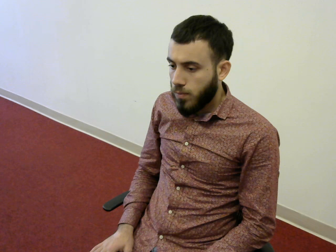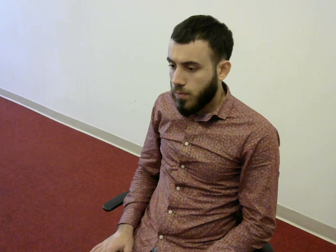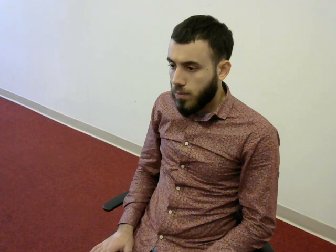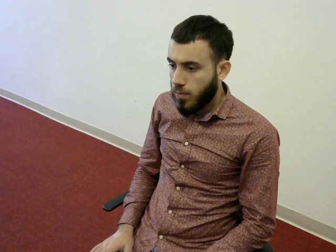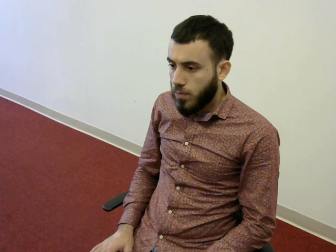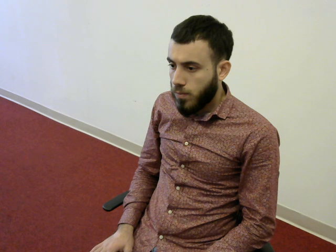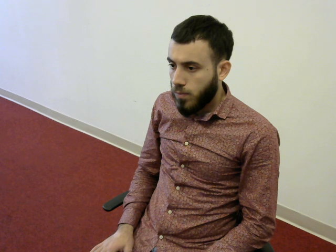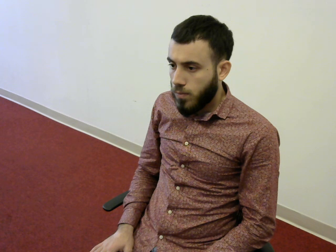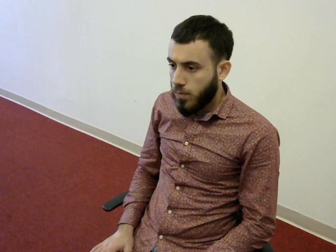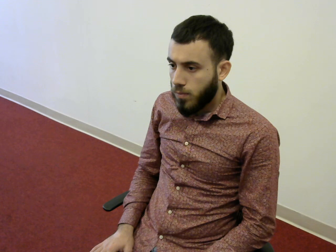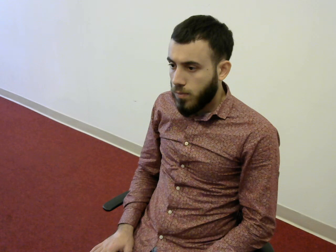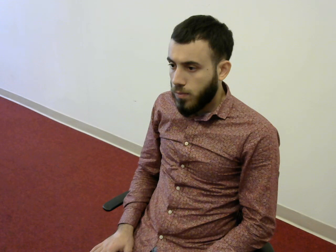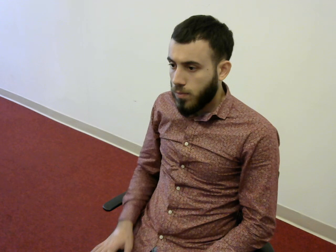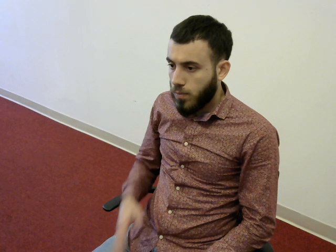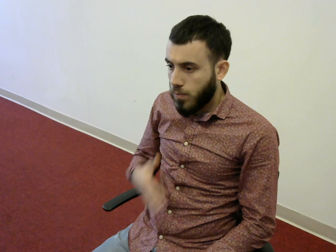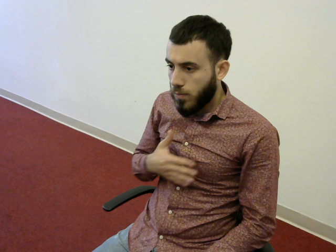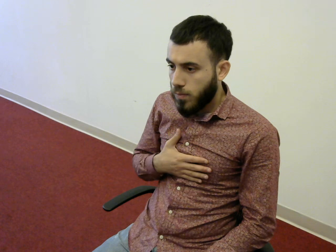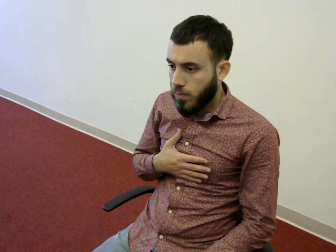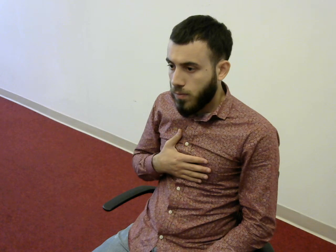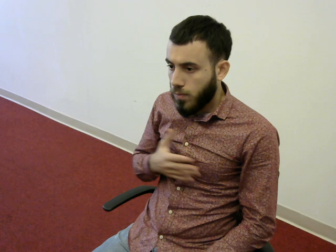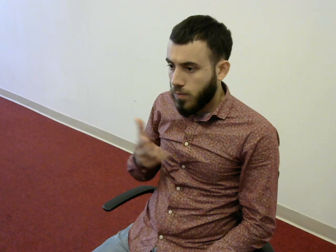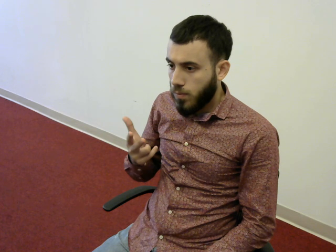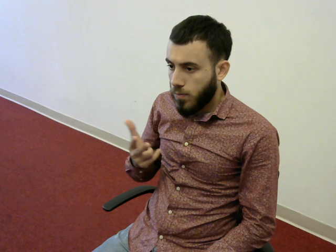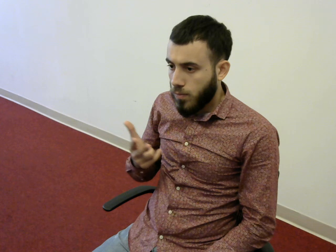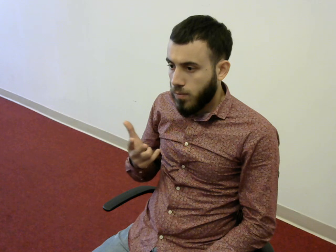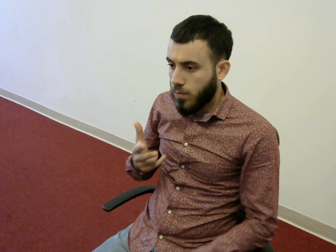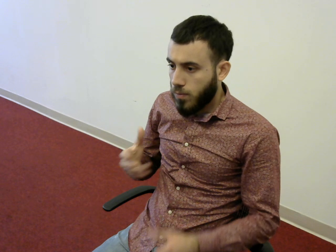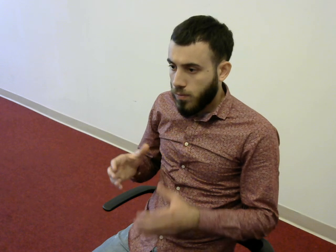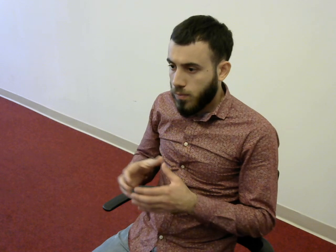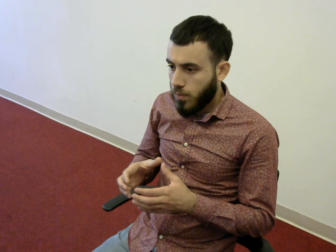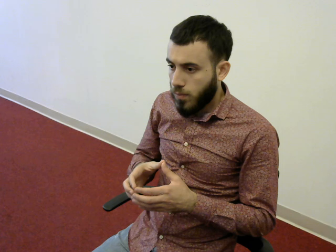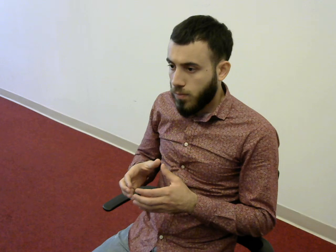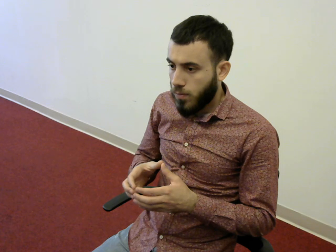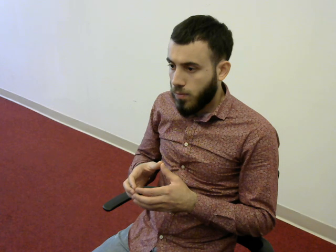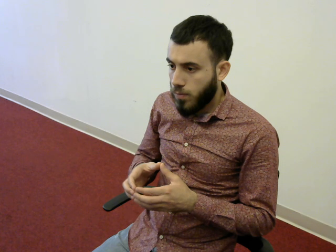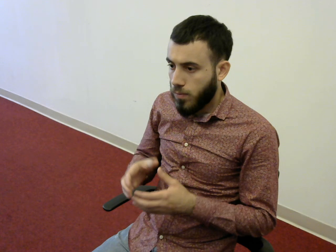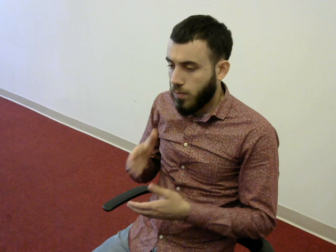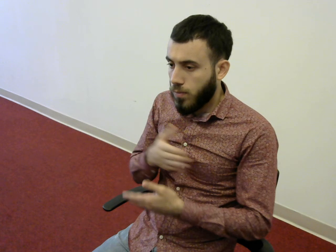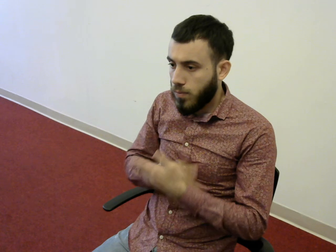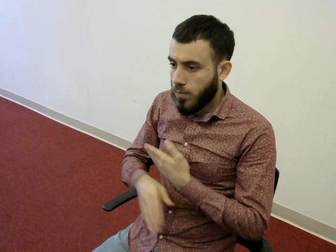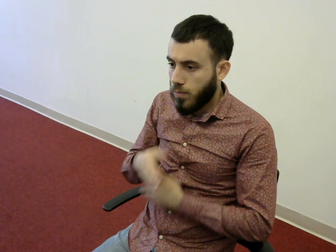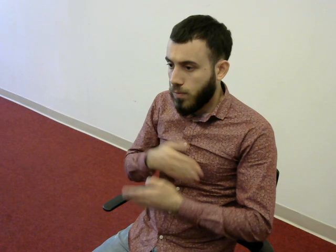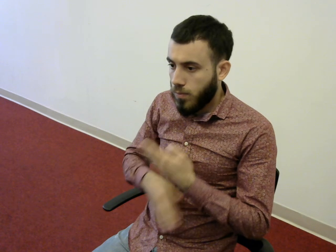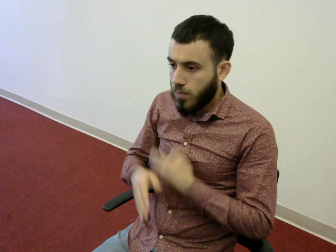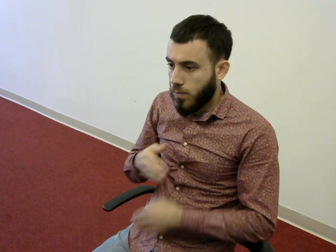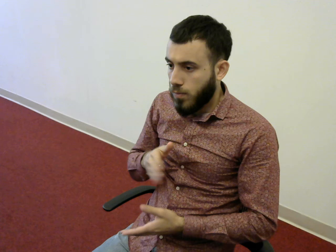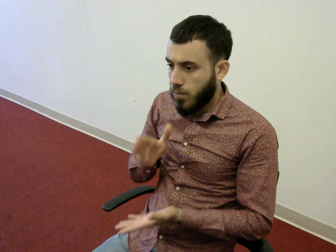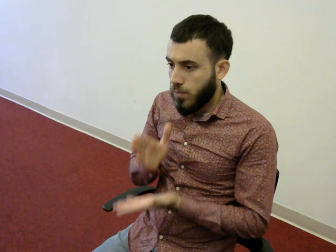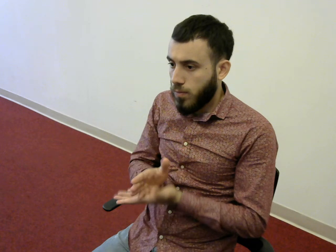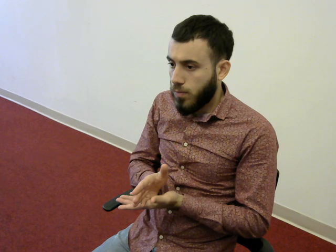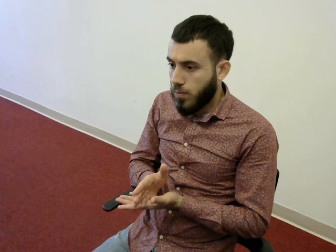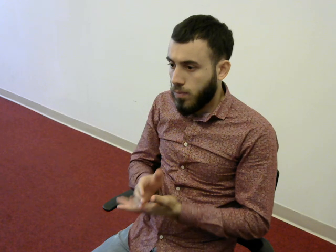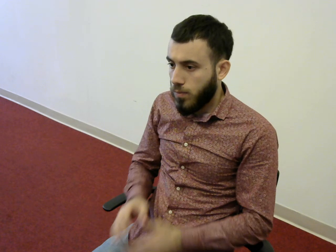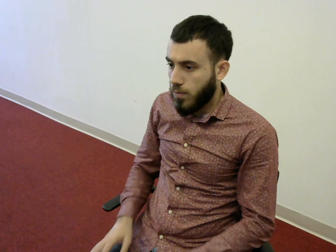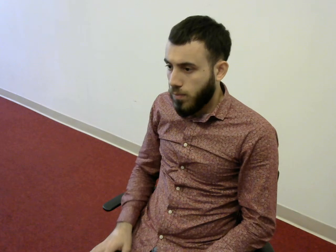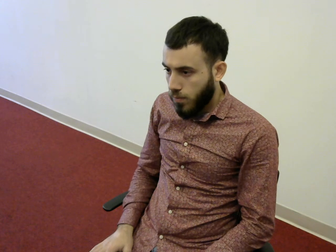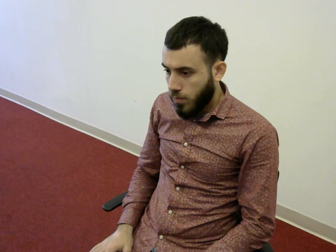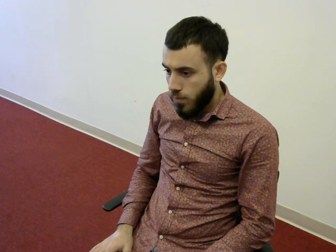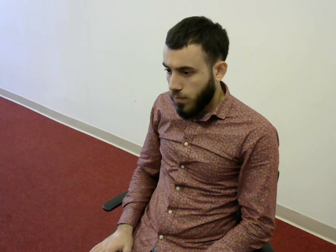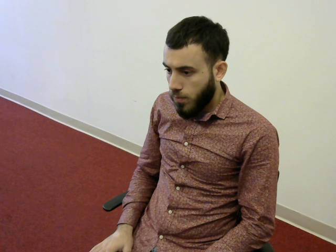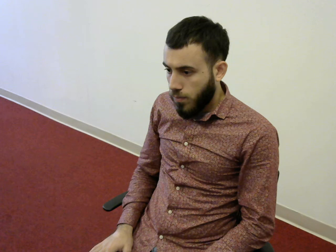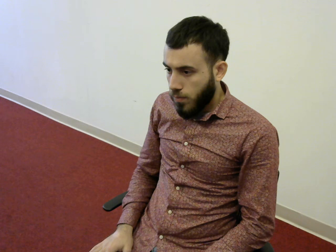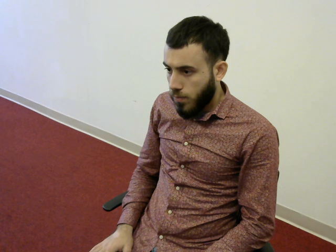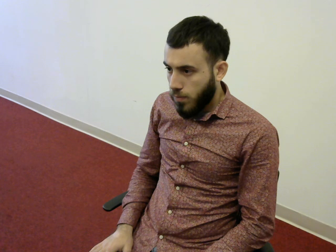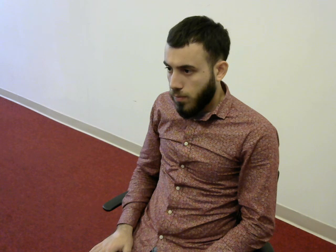Mənim üçünücü dərəcə əlilliyim var